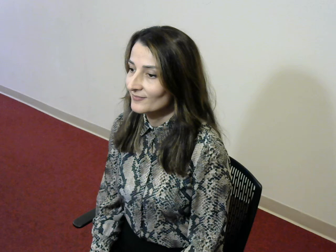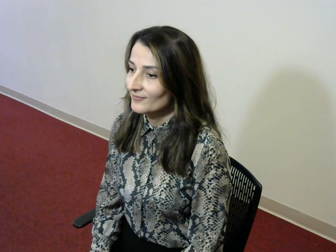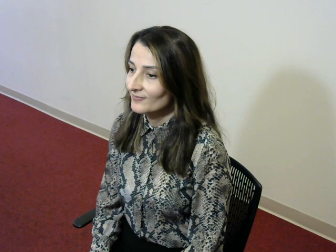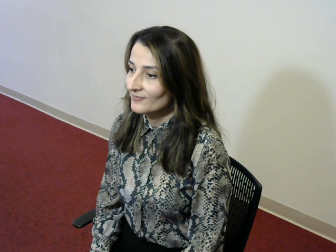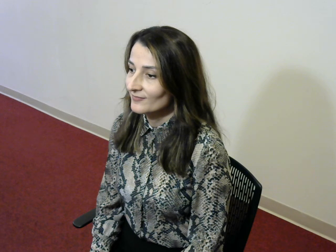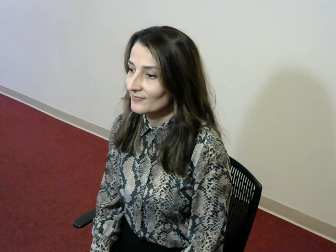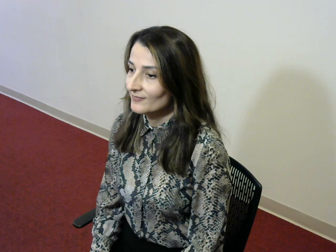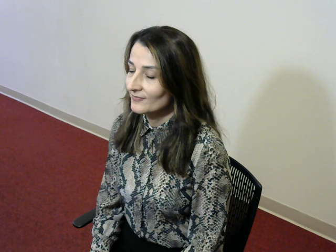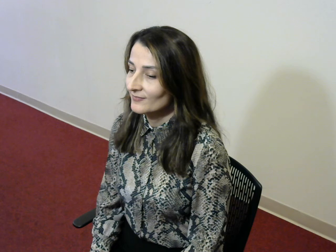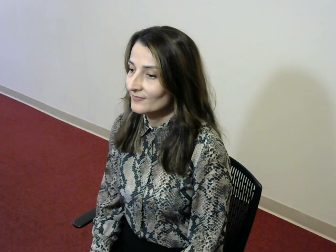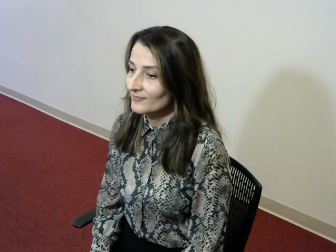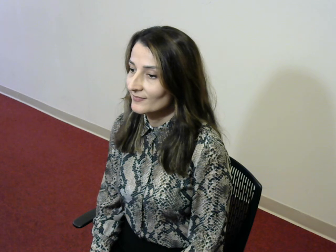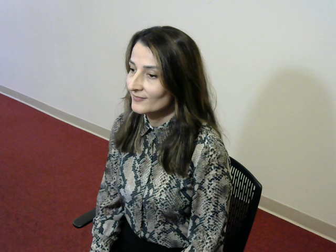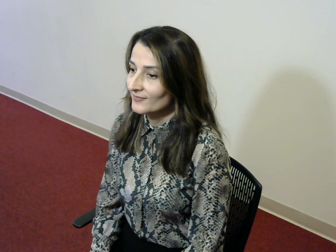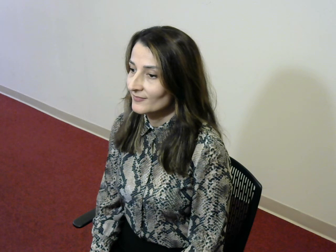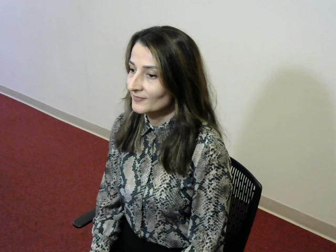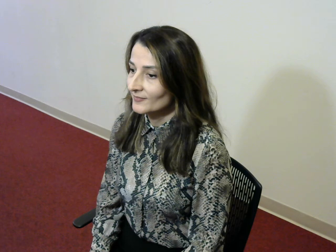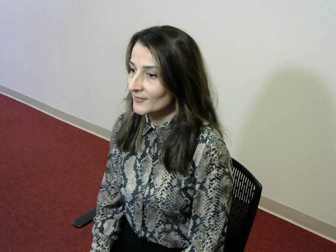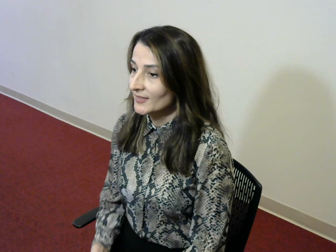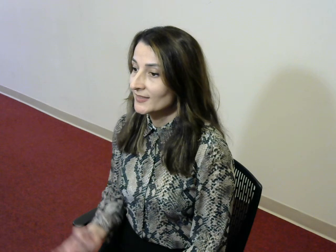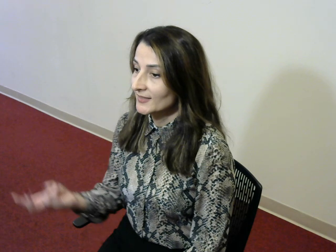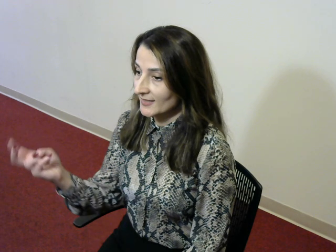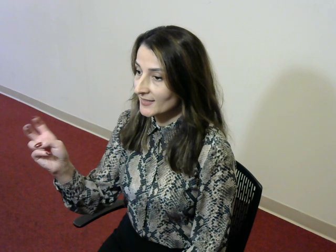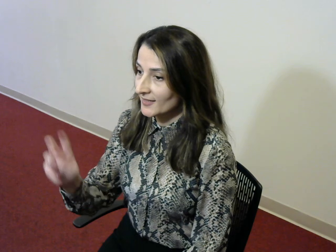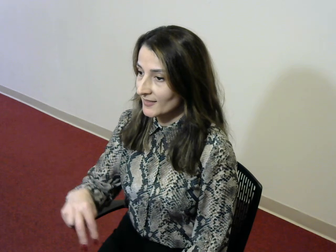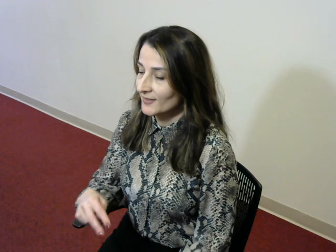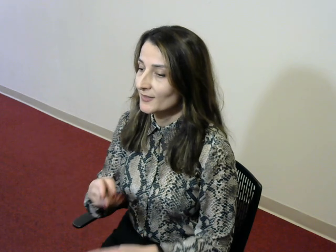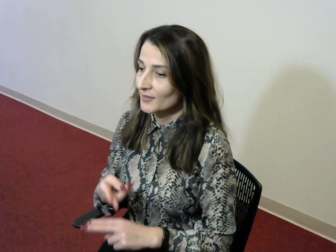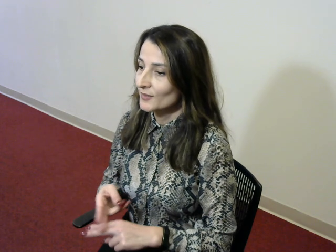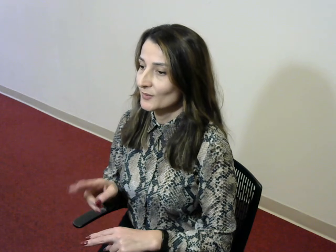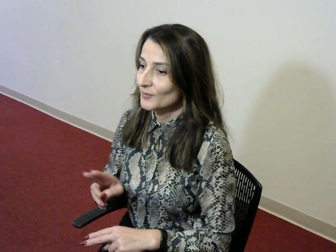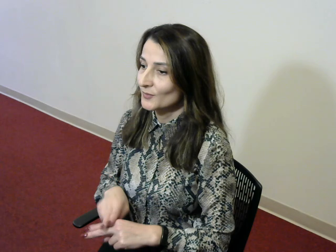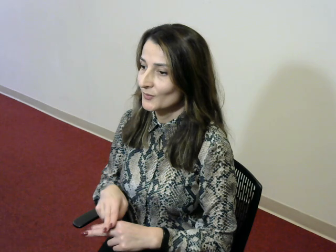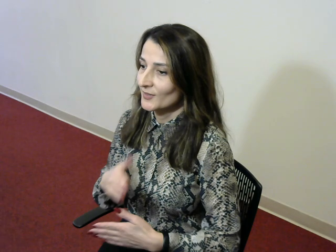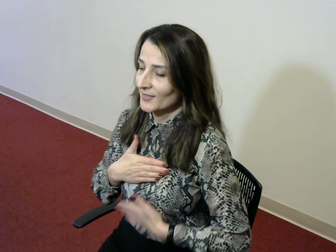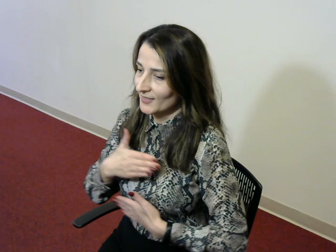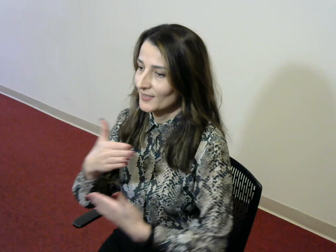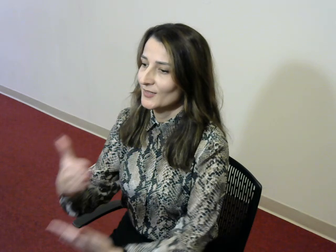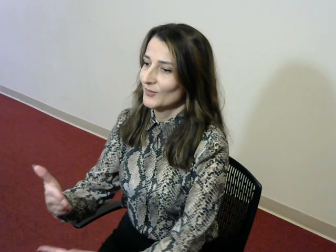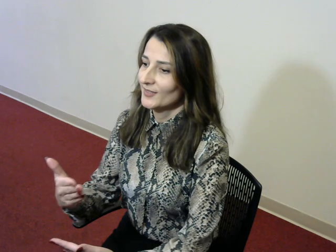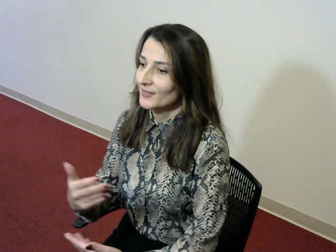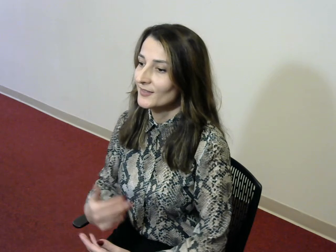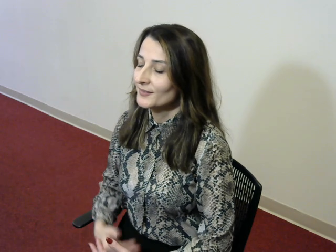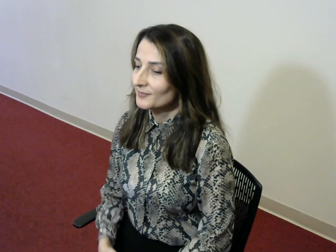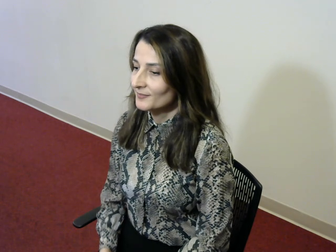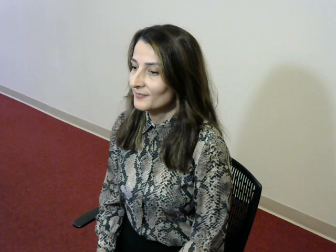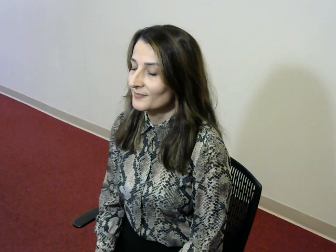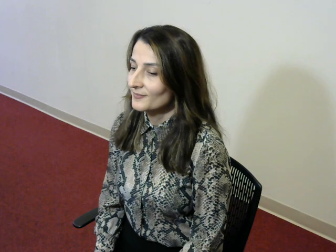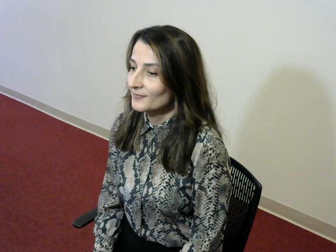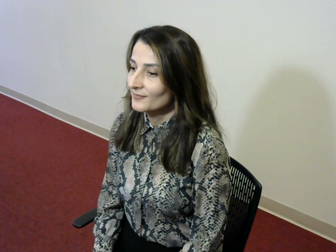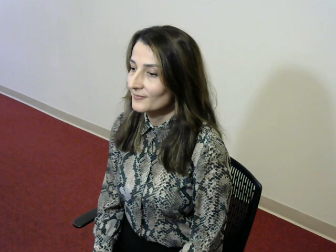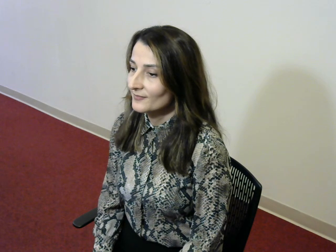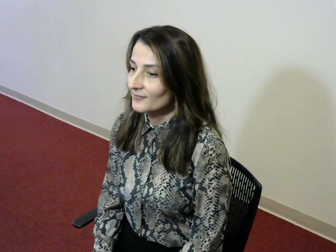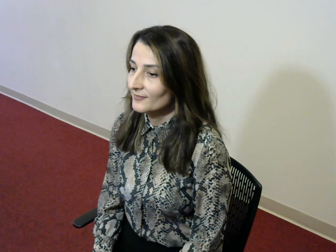Gəldiyinizə görə minnətdaram